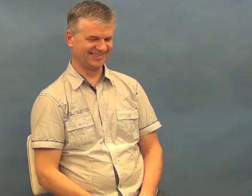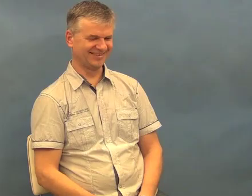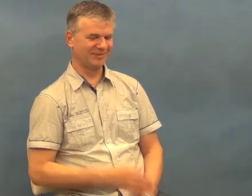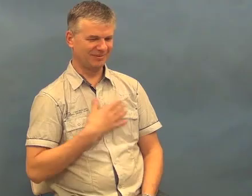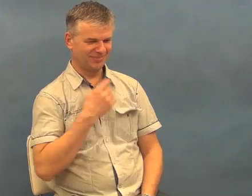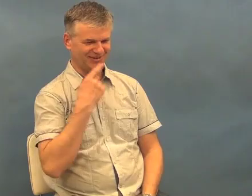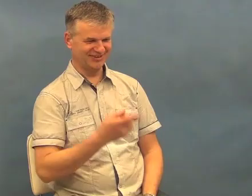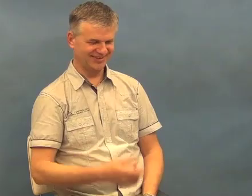Mam mówić.